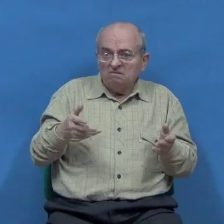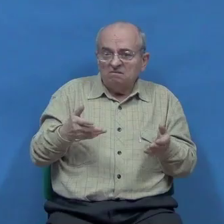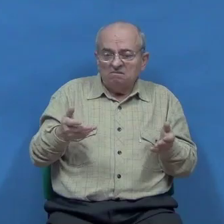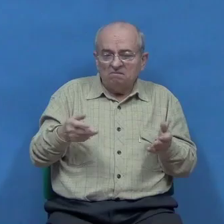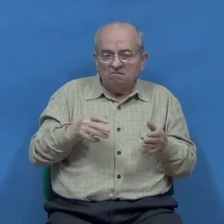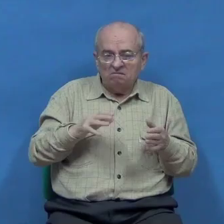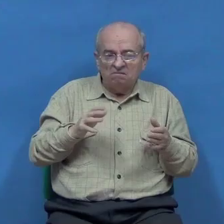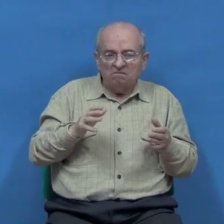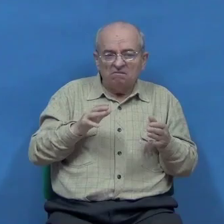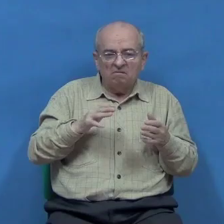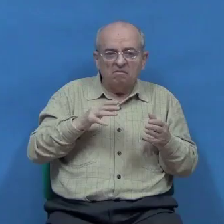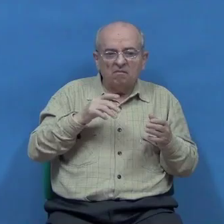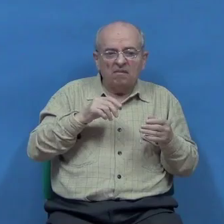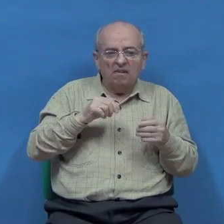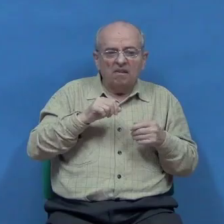Fajnie.